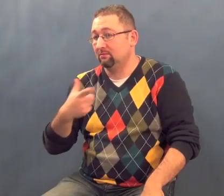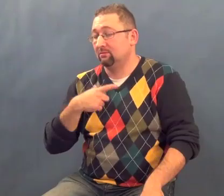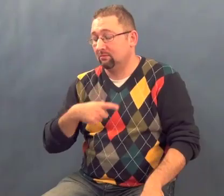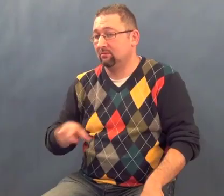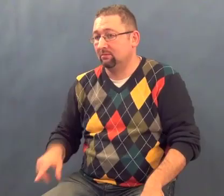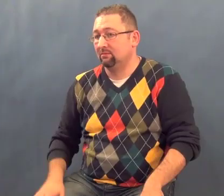Aha.